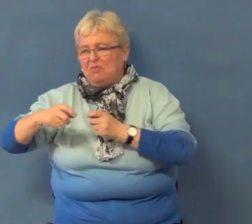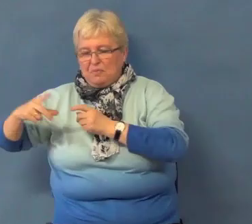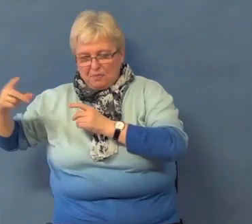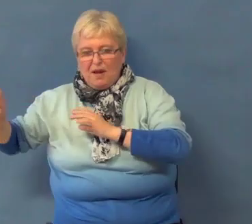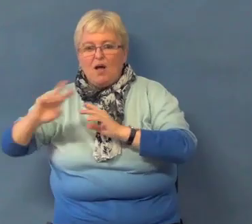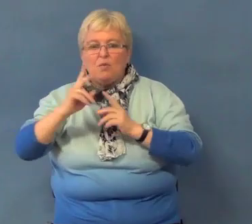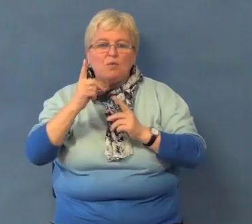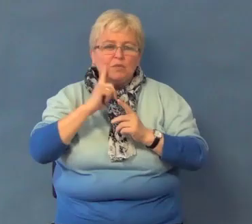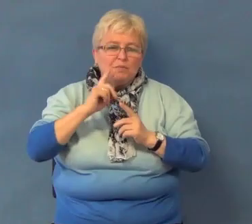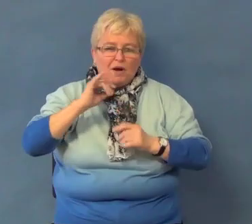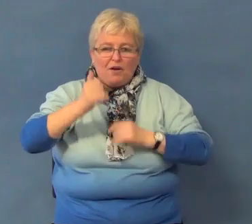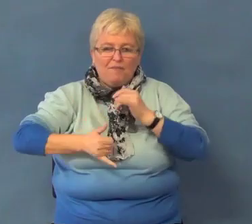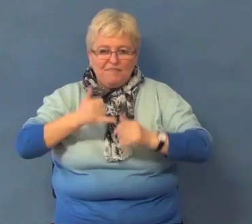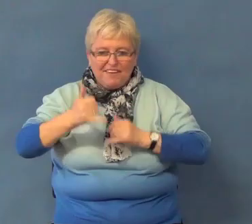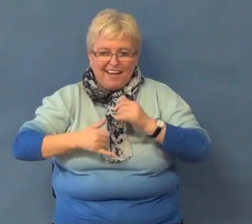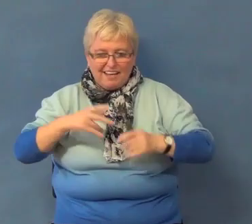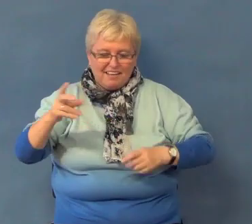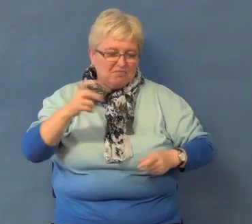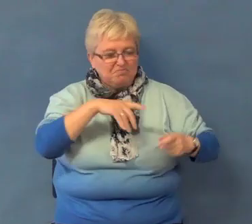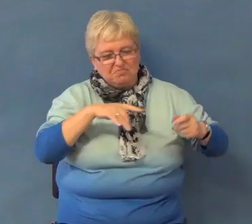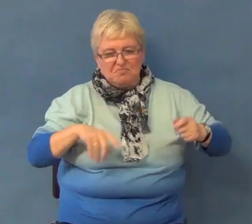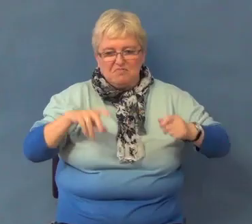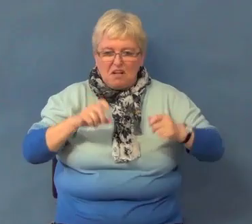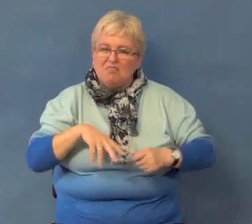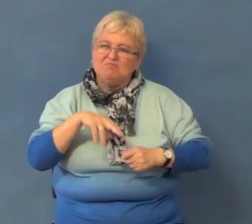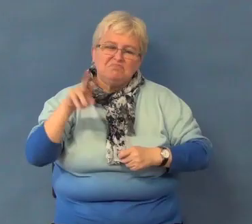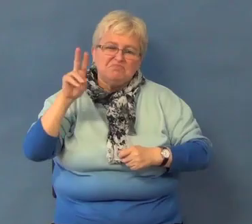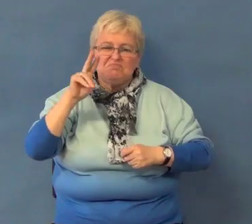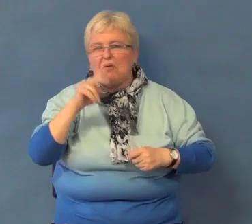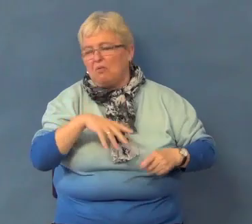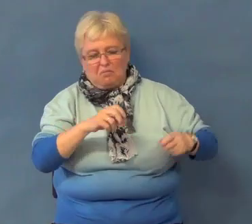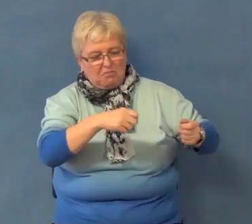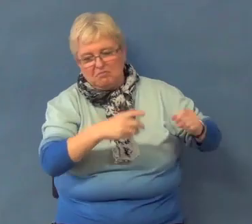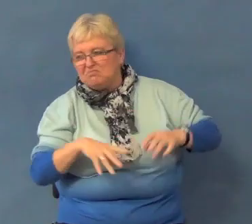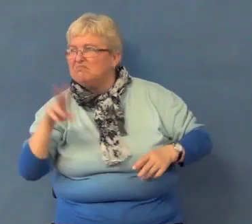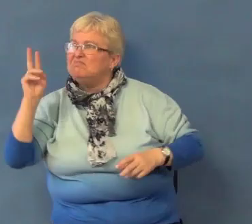Drugi chłopak przejeżdżał rowerem, zszedł z roweru i rozejrzał się.